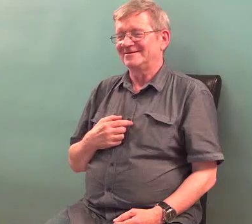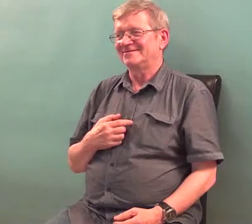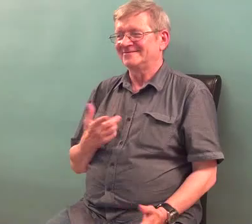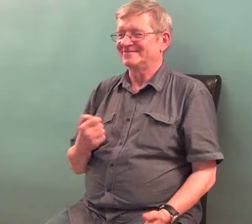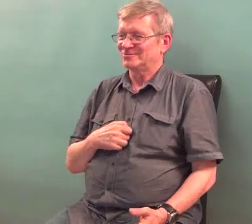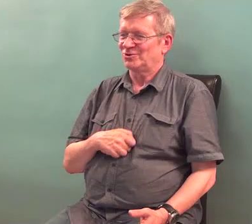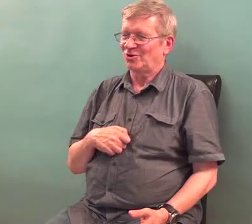...jestem smutny.